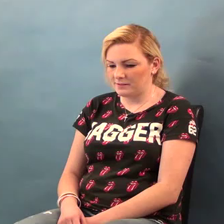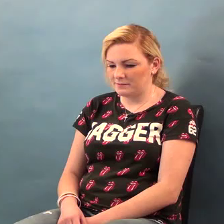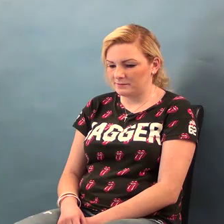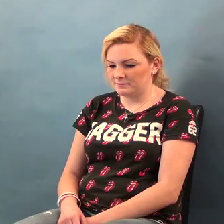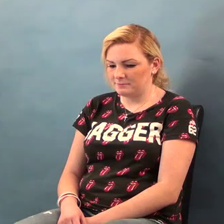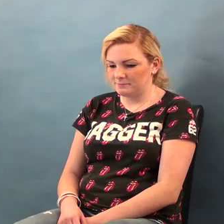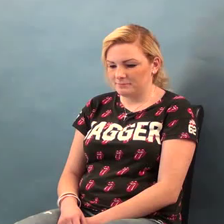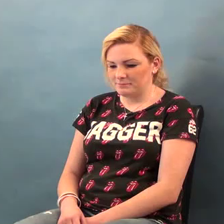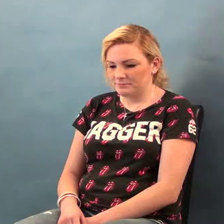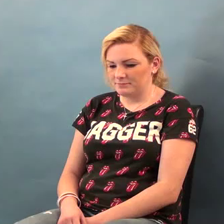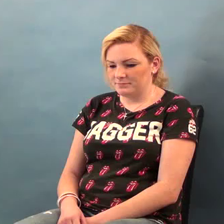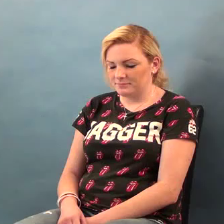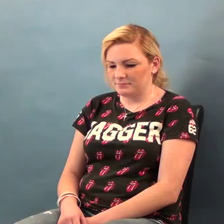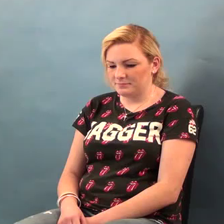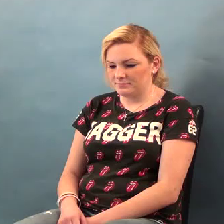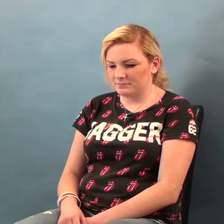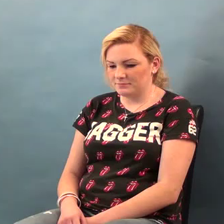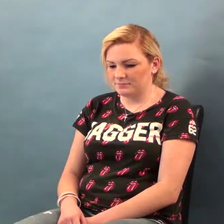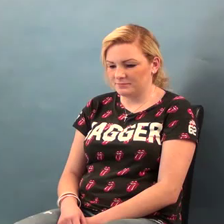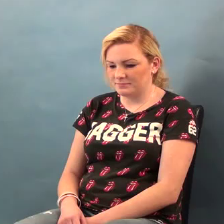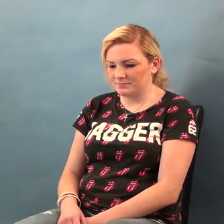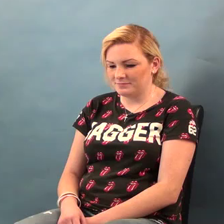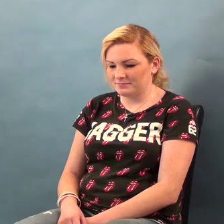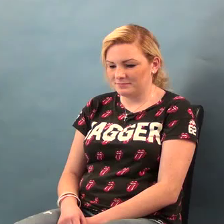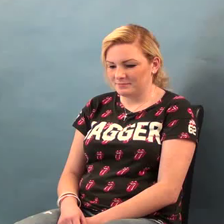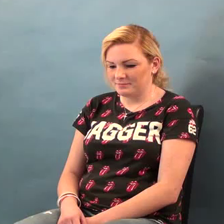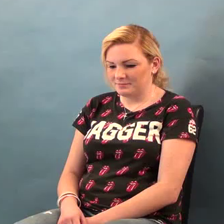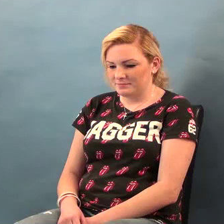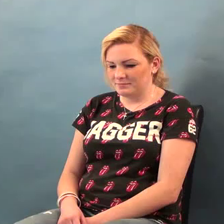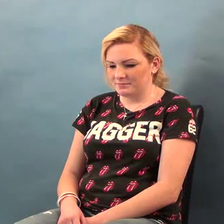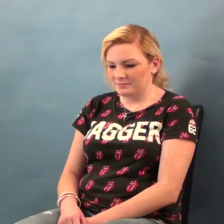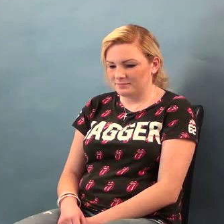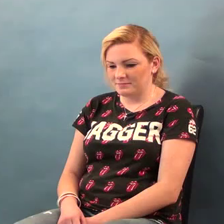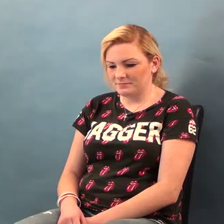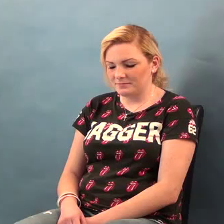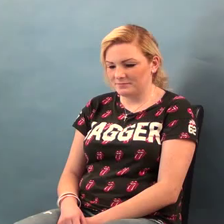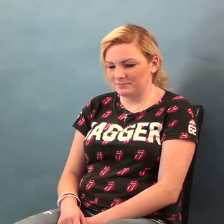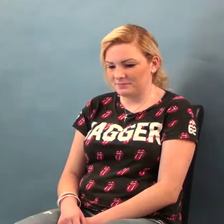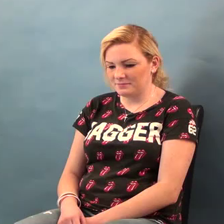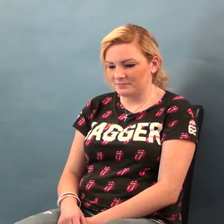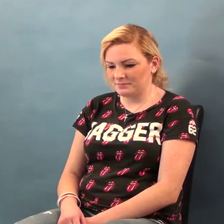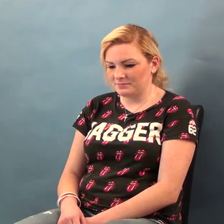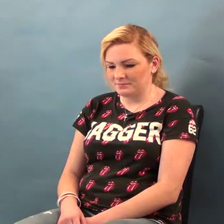Myślę, może dwudziestego trzeciego lutego?